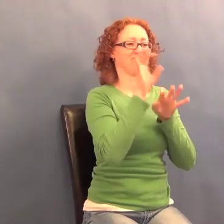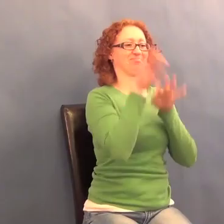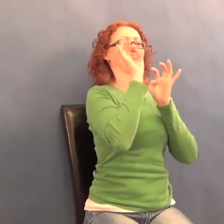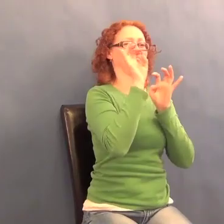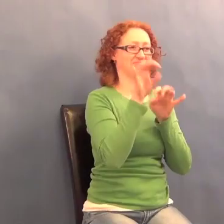Głowa odchyla się do tyłu.